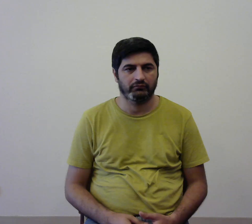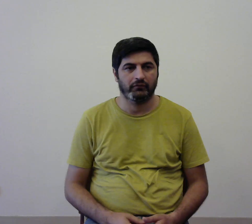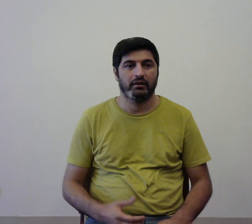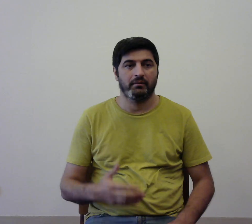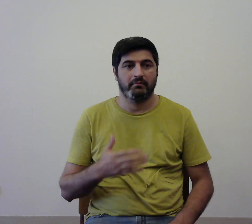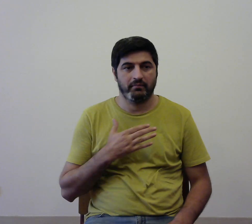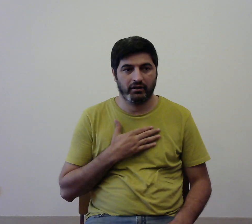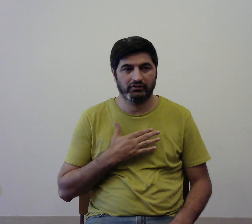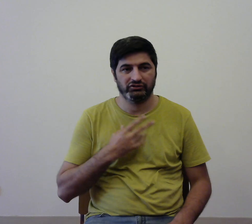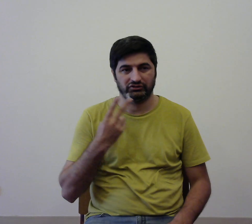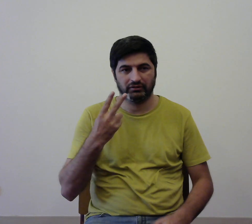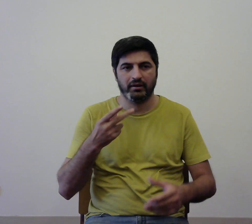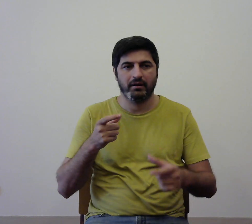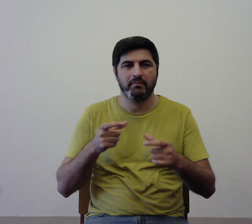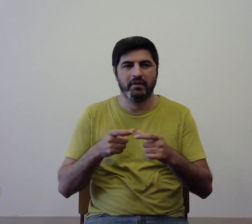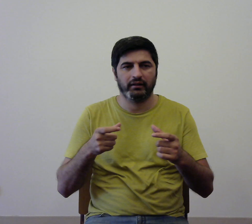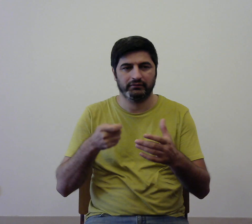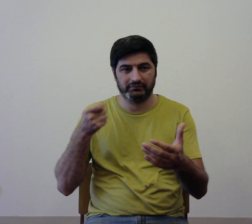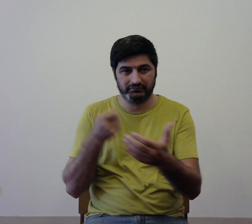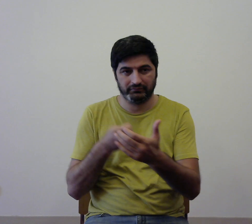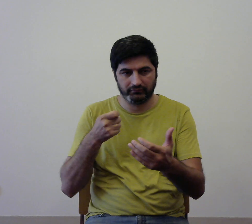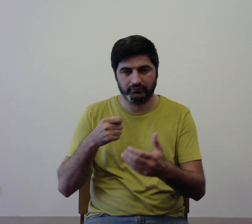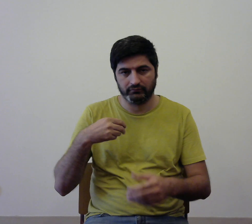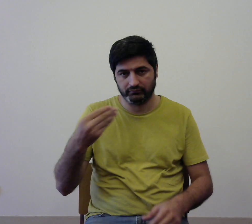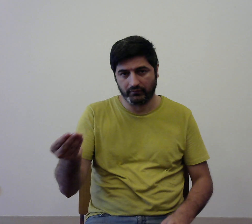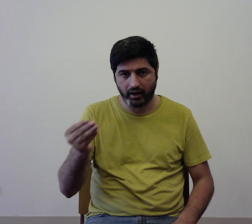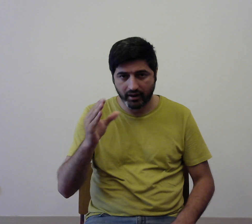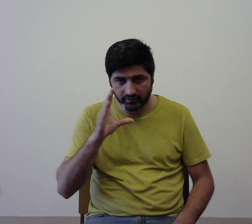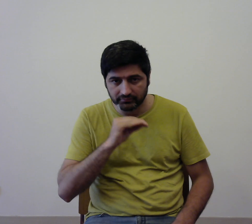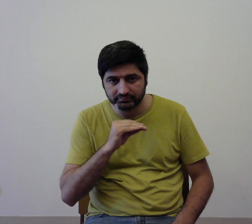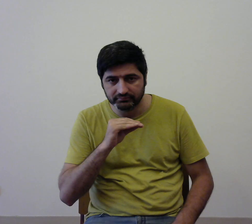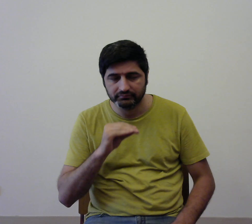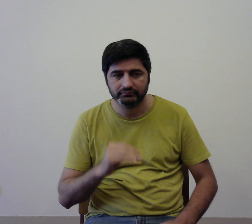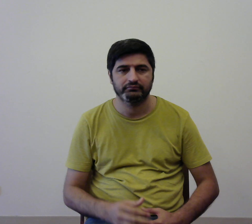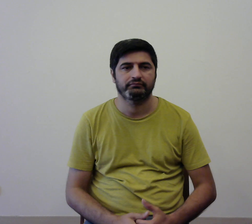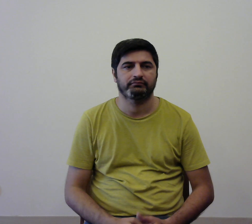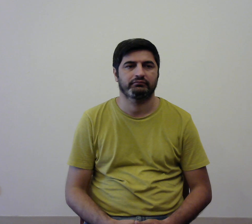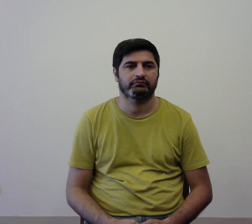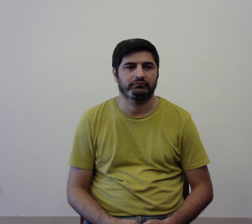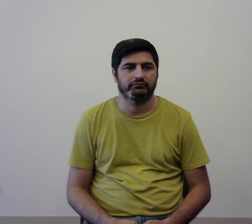Mənə 2 bilet verə bilərsinizmi?